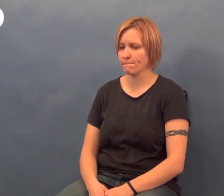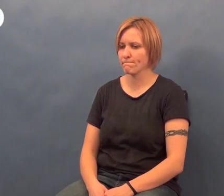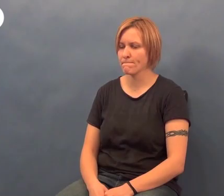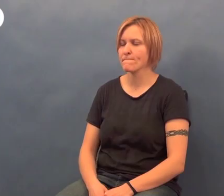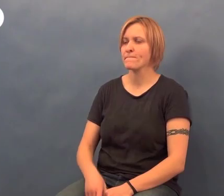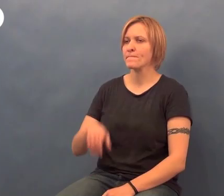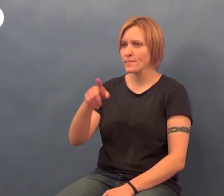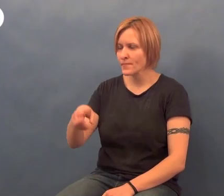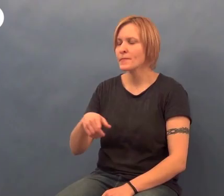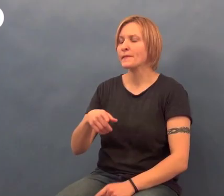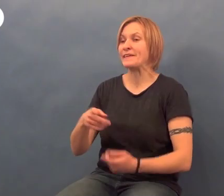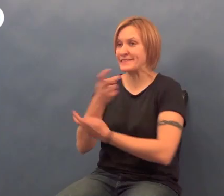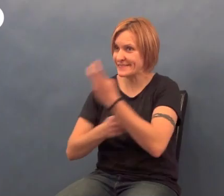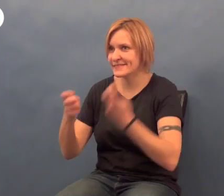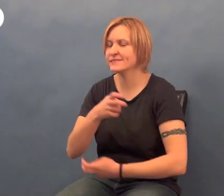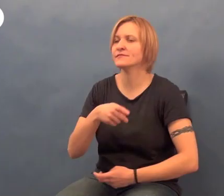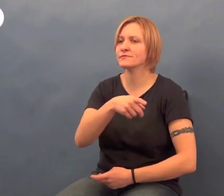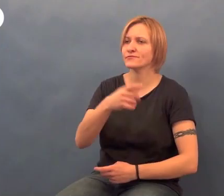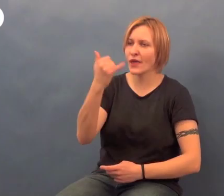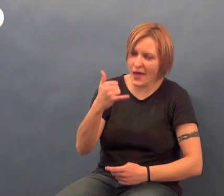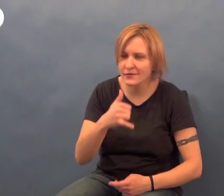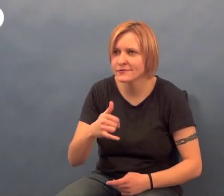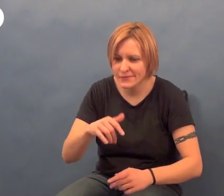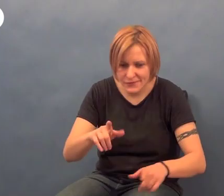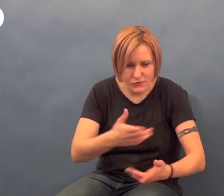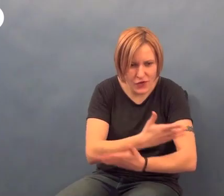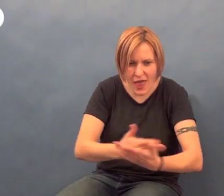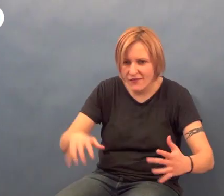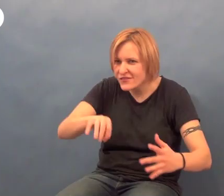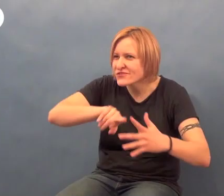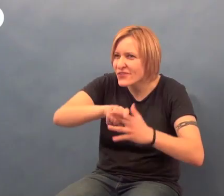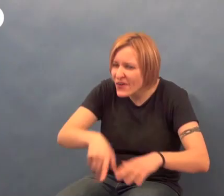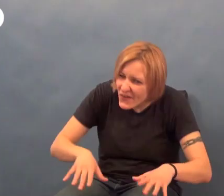On szuka, dziecko też patrzy i szuka w dziurze w ziemi.